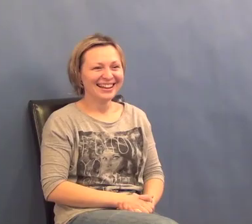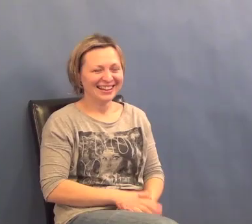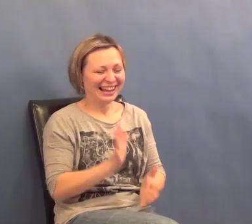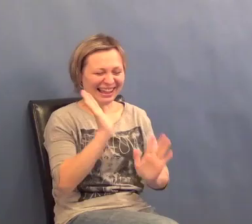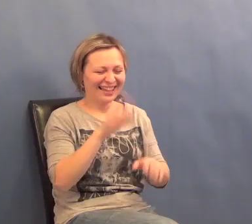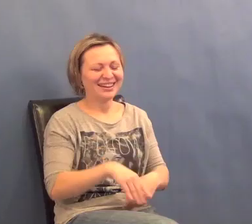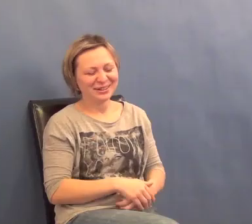Dobra.